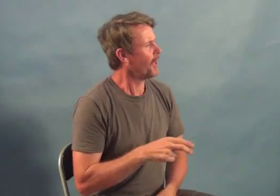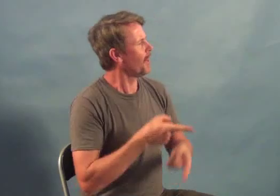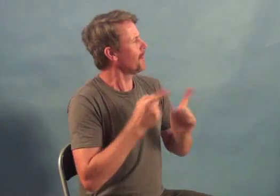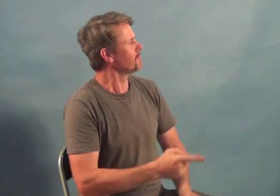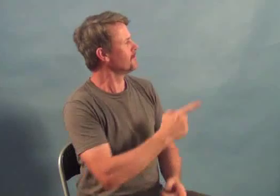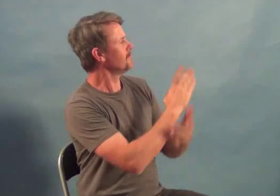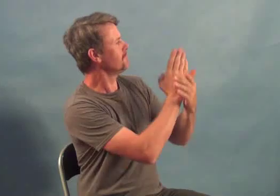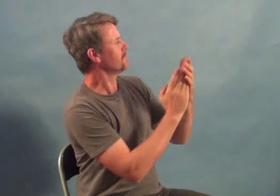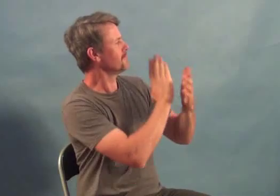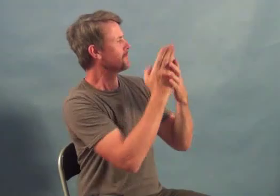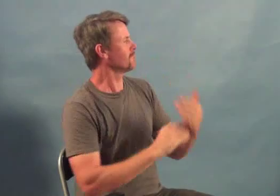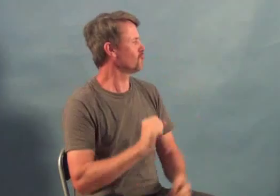Zauważył rozbite szyby.